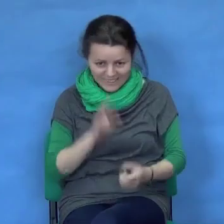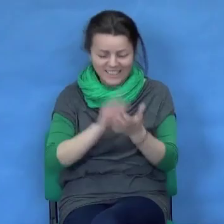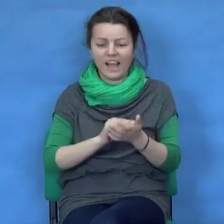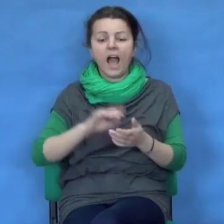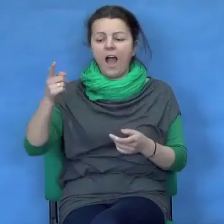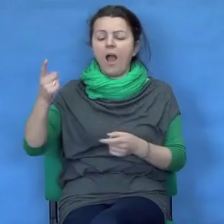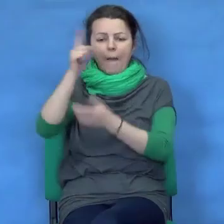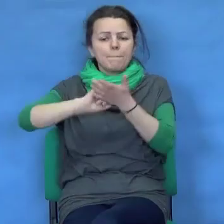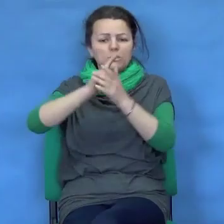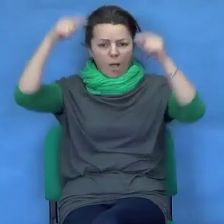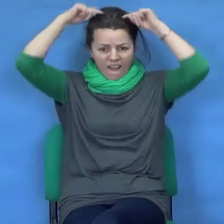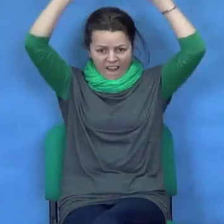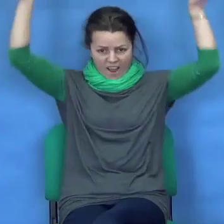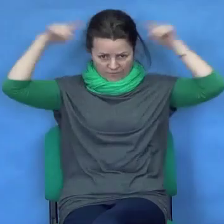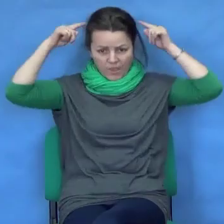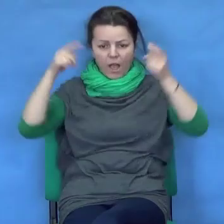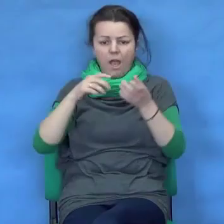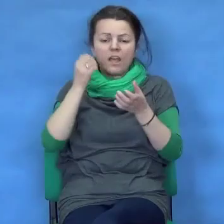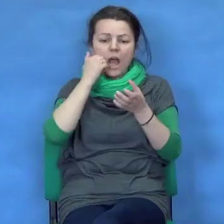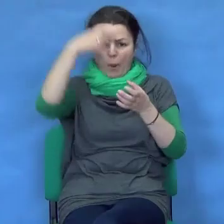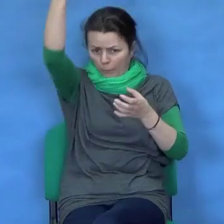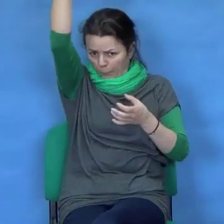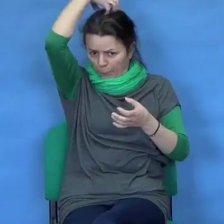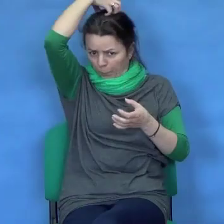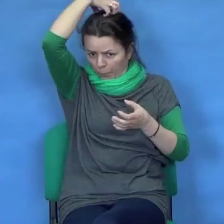Myszka Miki ma jabłko na głowie.